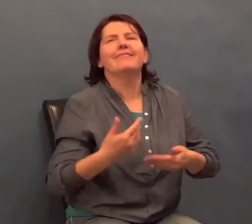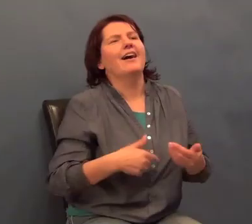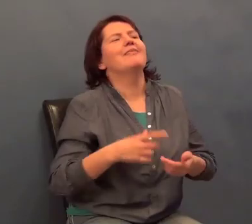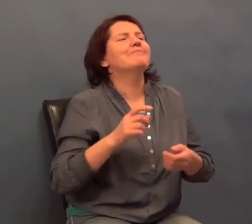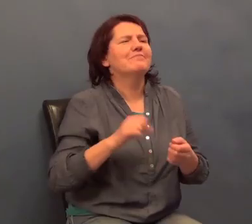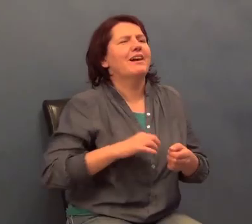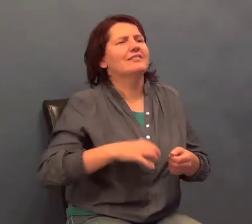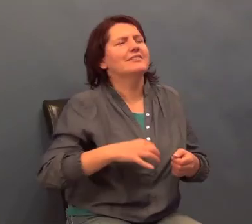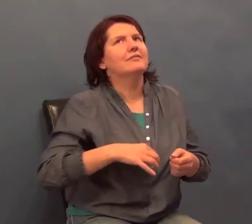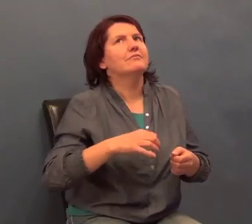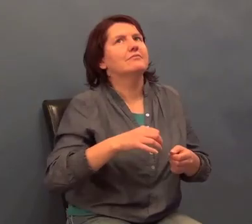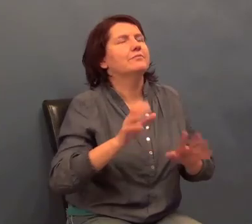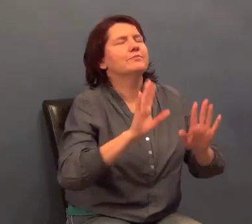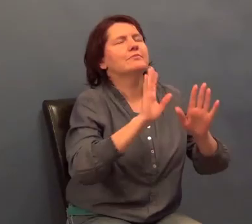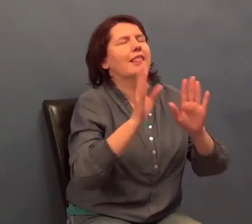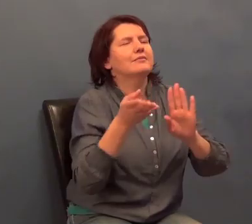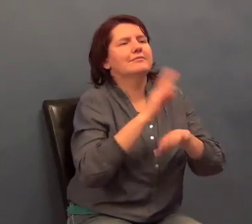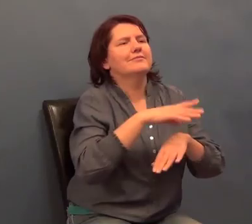A pani... nie, nie. Wcześniej.